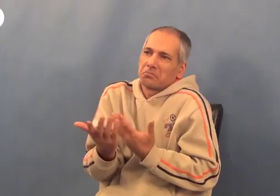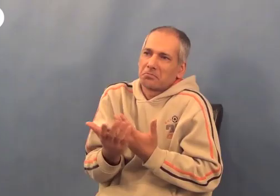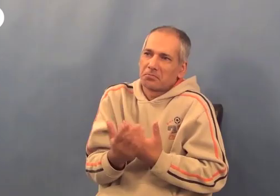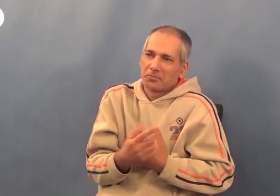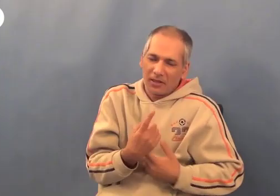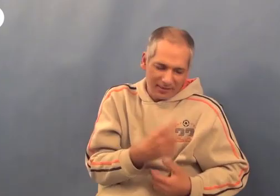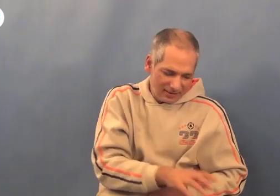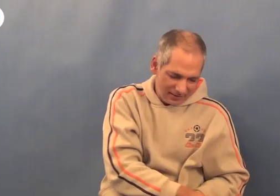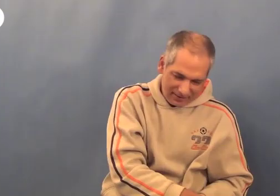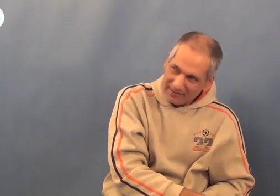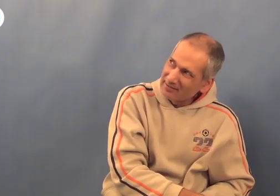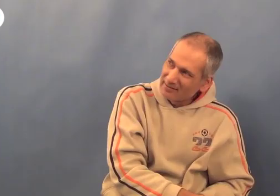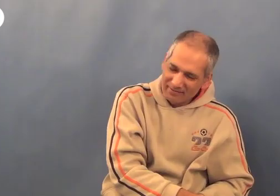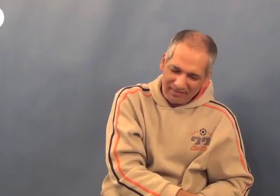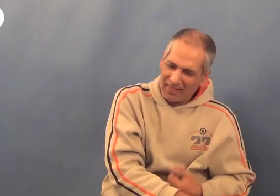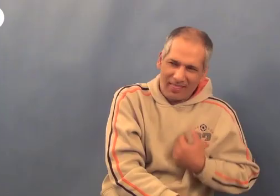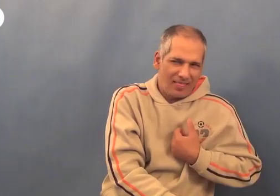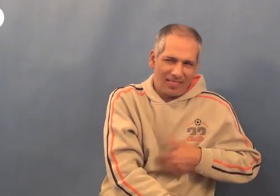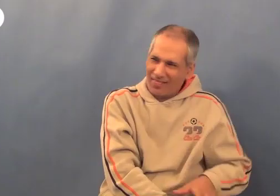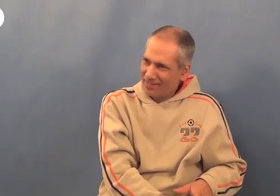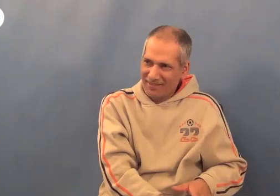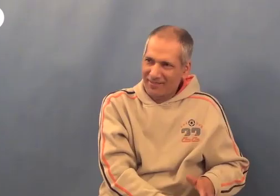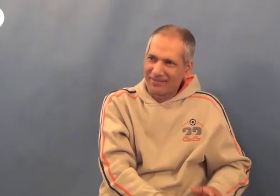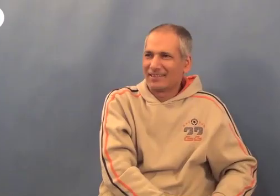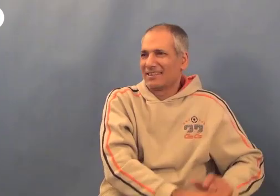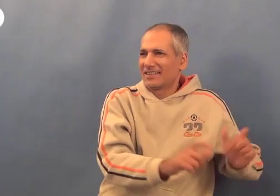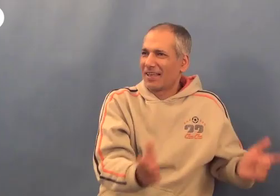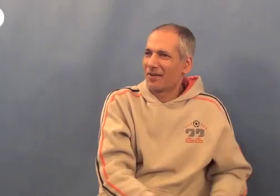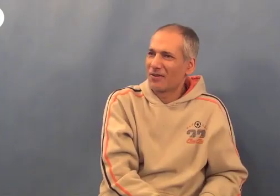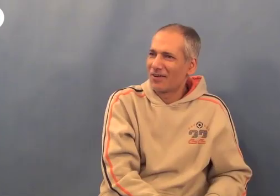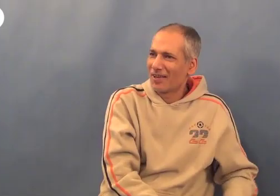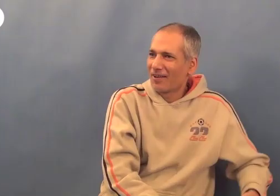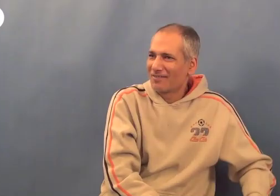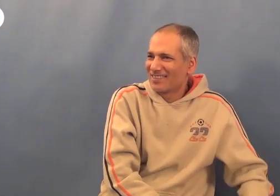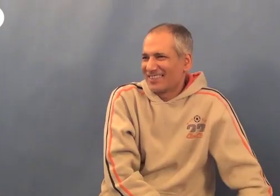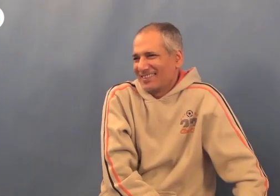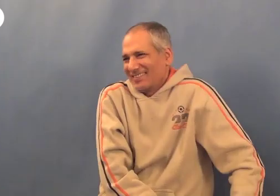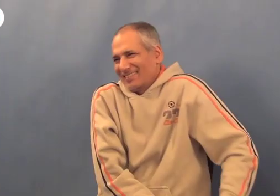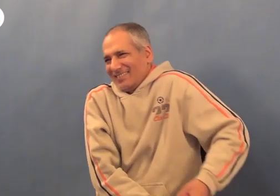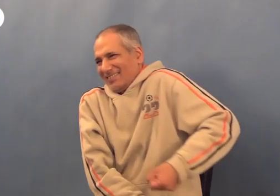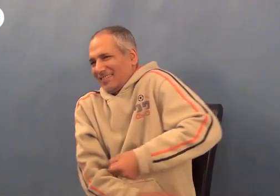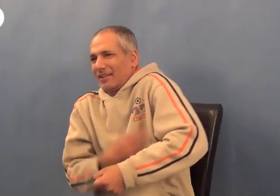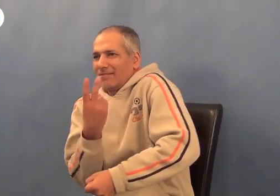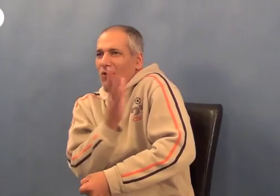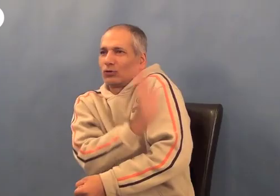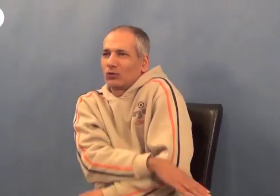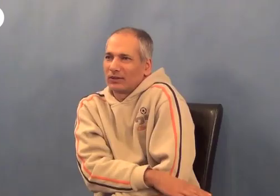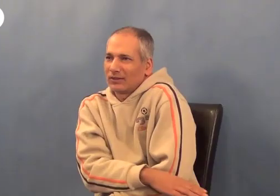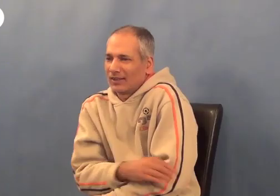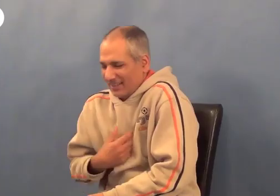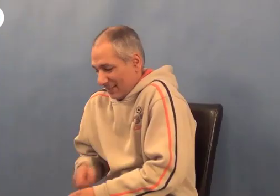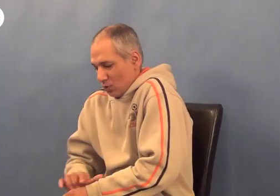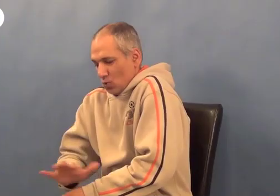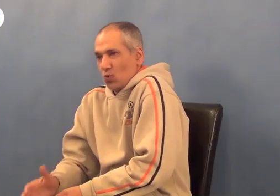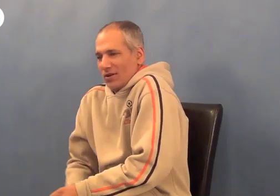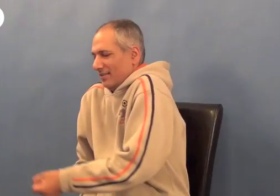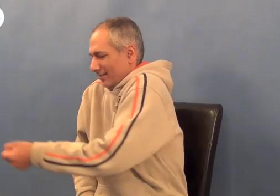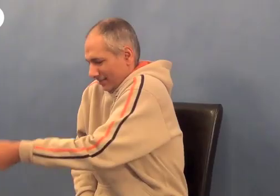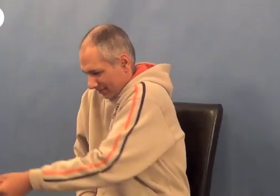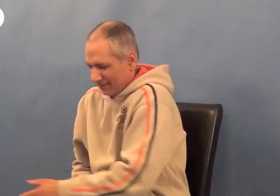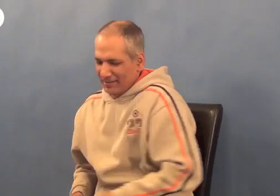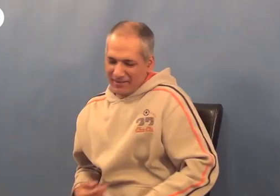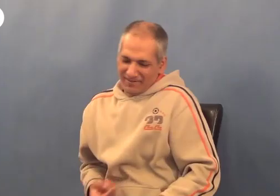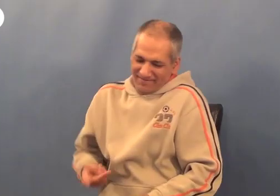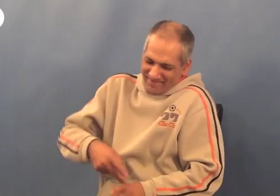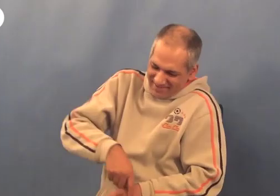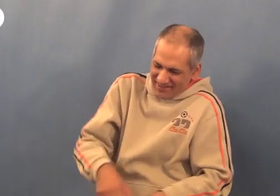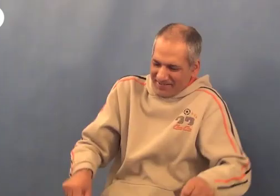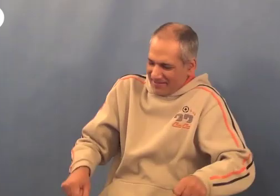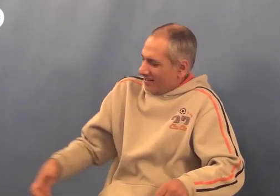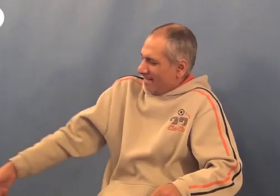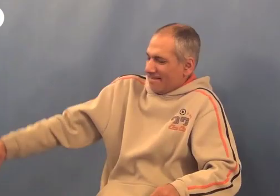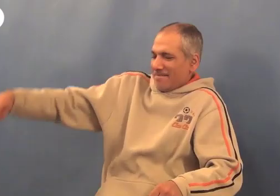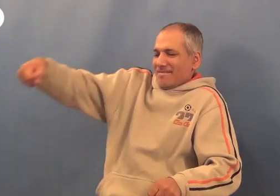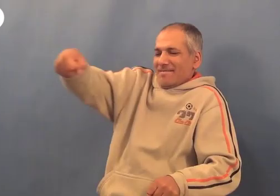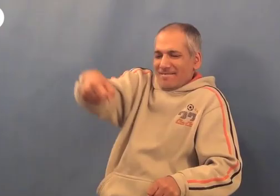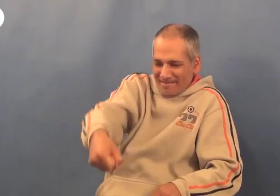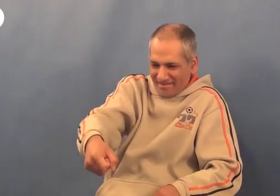Bierze jedną, patrzy na pana, nie chce jednej, bierze cały pojemnik, dwa zostały, bierze pełen, wchodzi na rower, stawia pojemnik za kierownicą, jest dobrze.